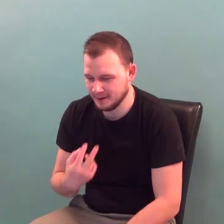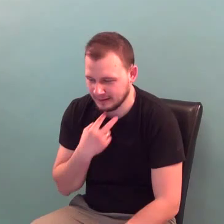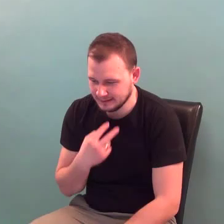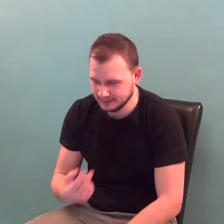Nie mam wyjścia.